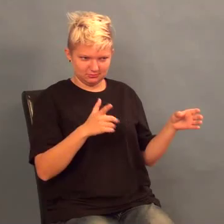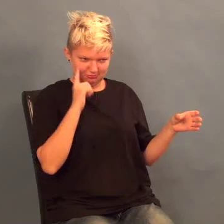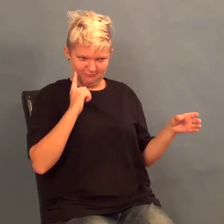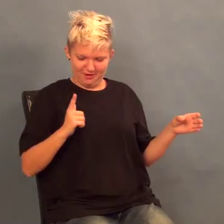Chłopiec i pies pomachali na dobranoc żabie.